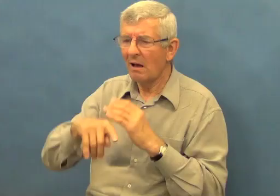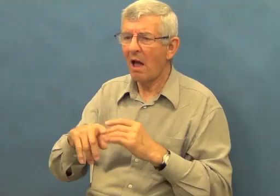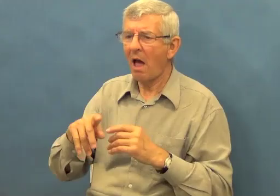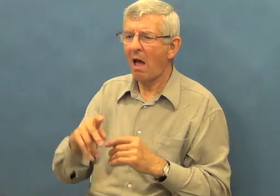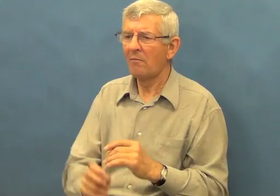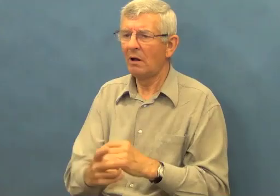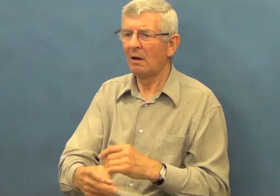A pojawia się żaba.